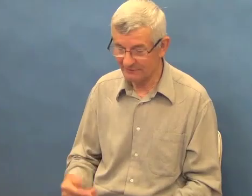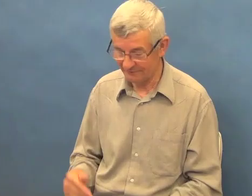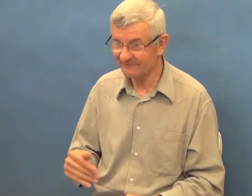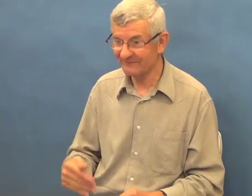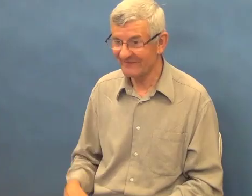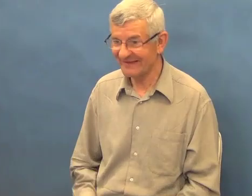Może.